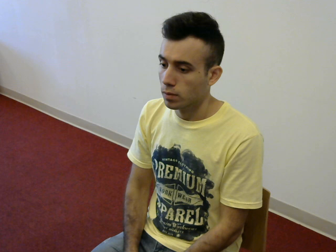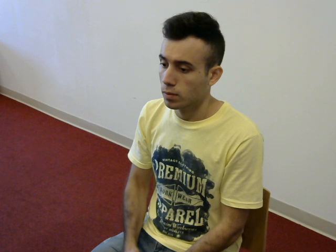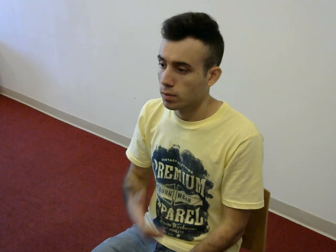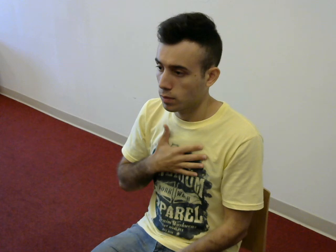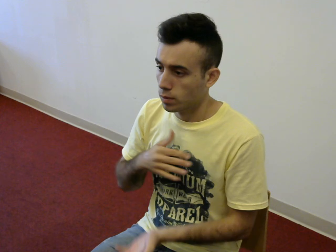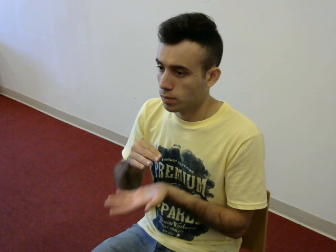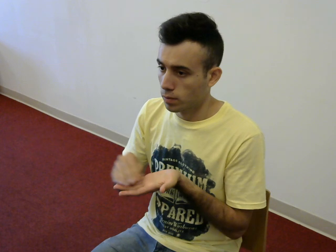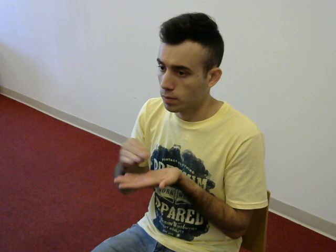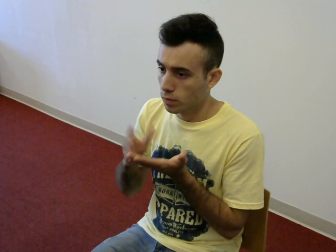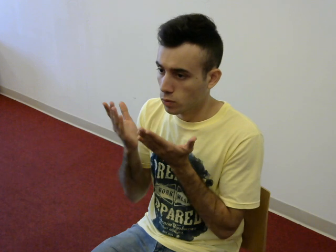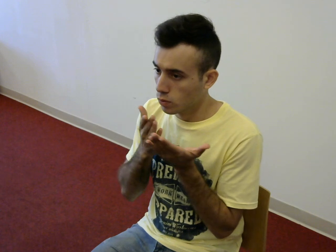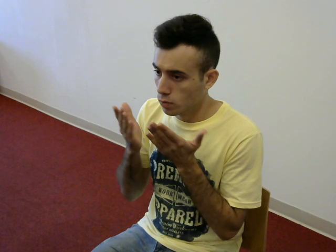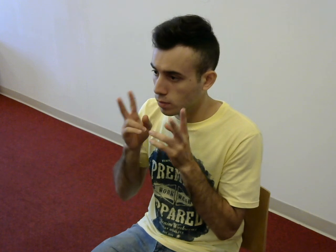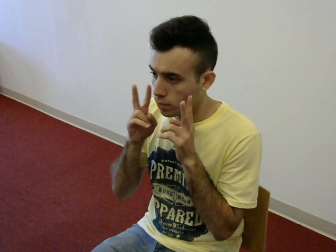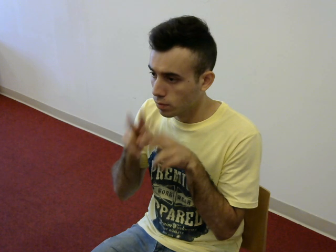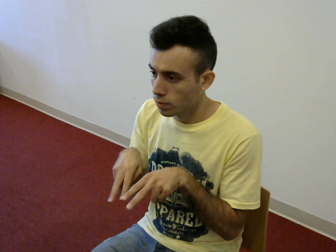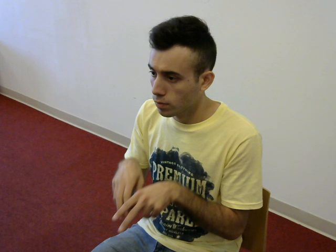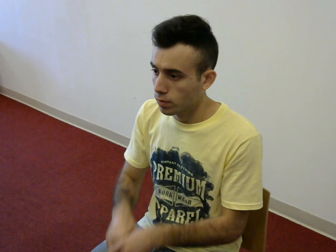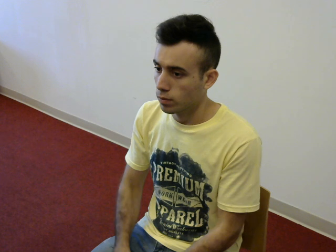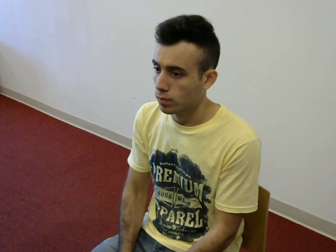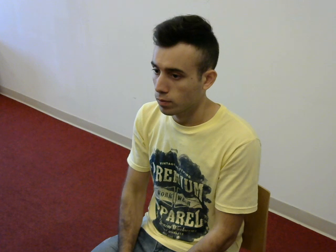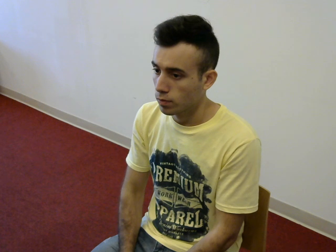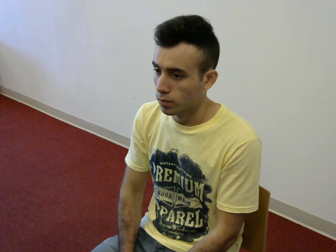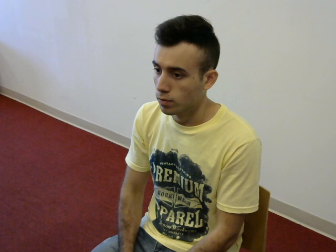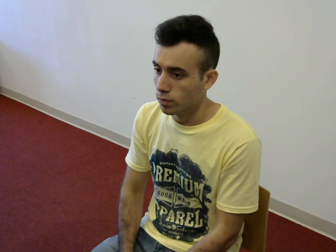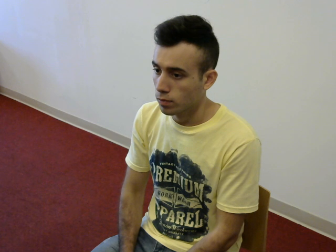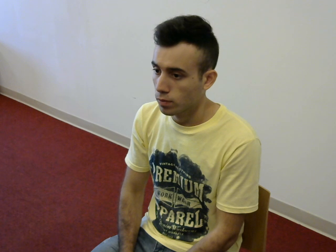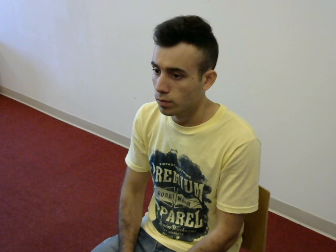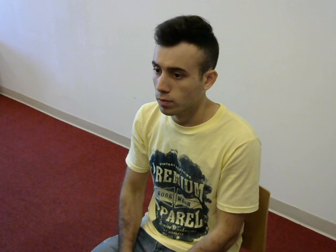Mən bu yazını oxuya bilmirəm